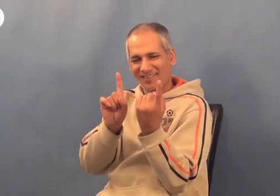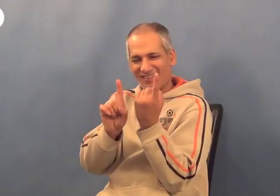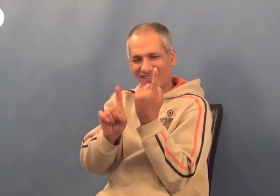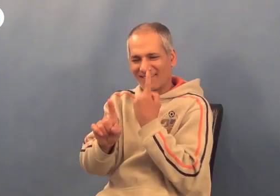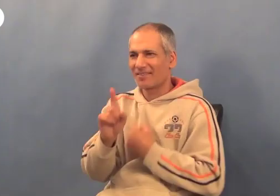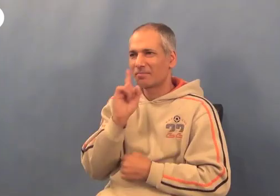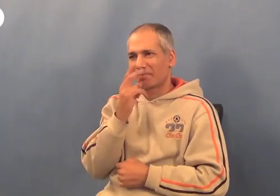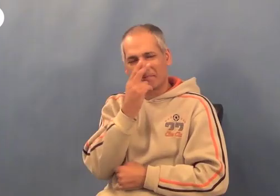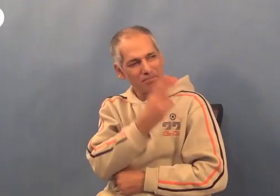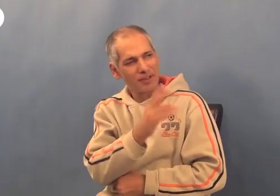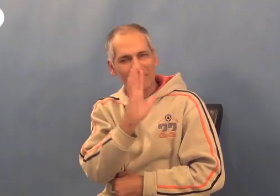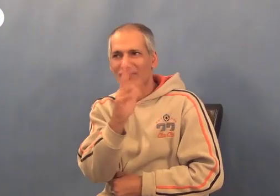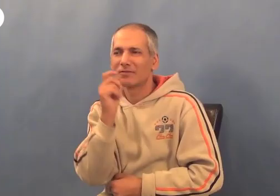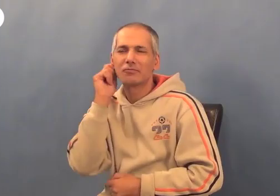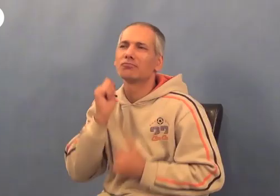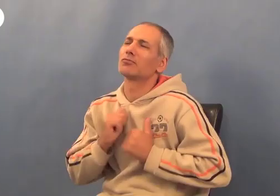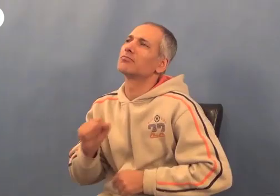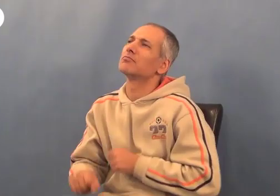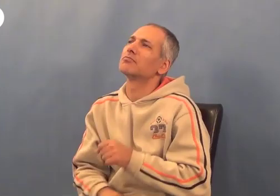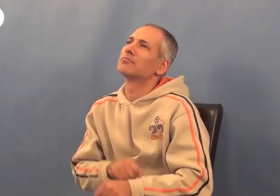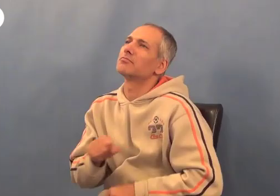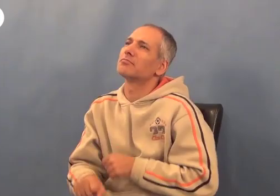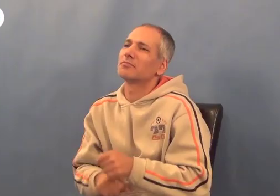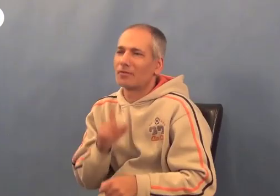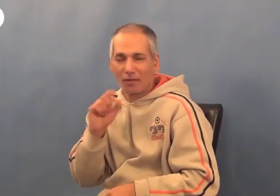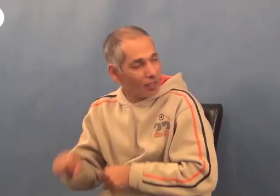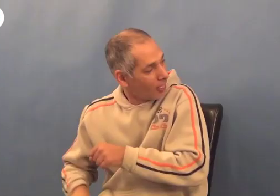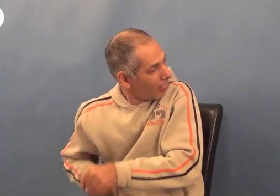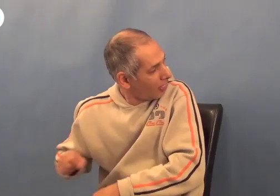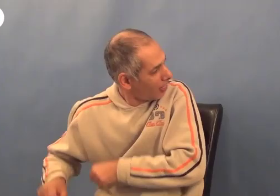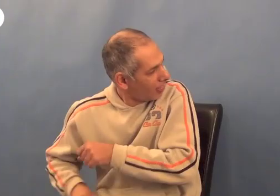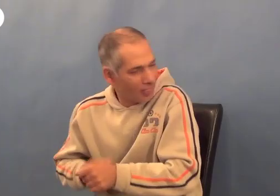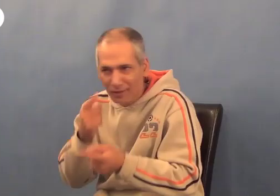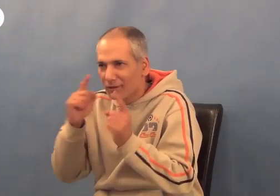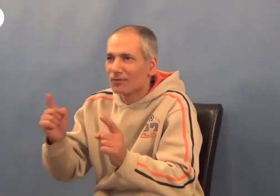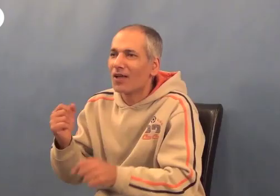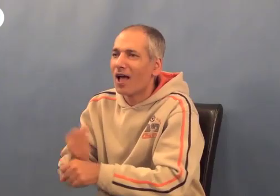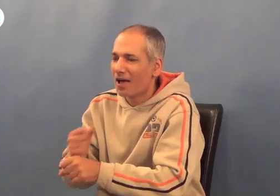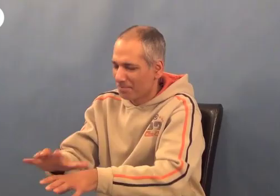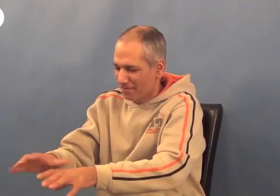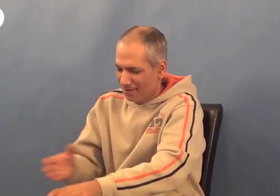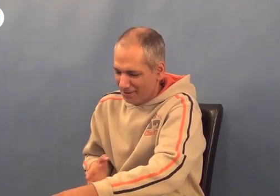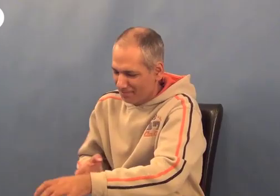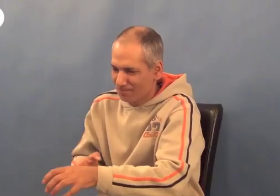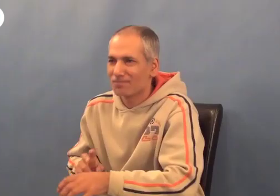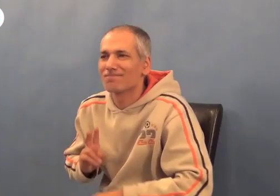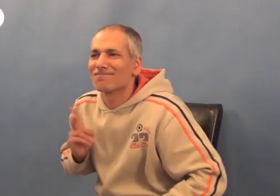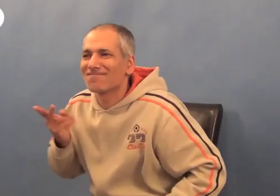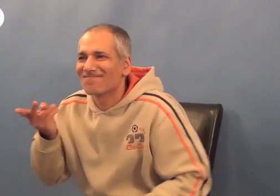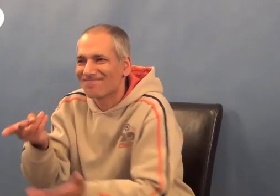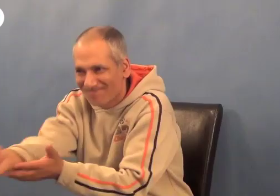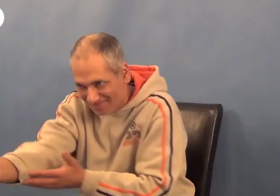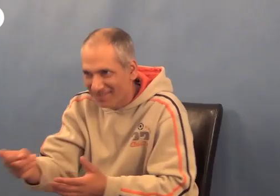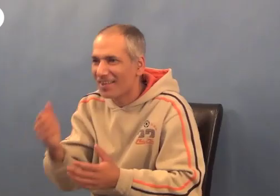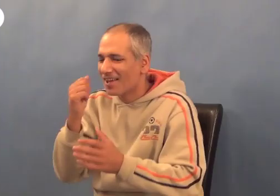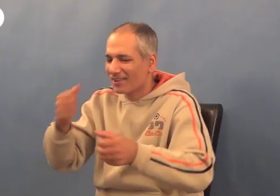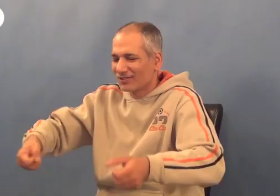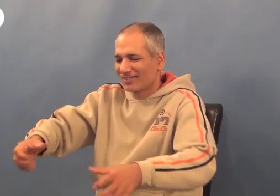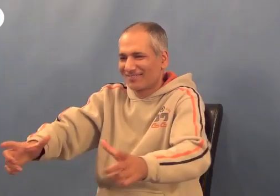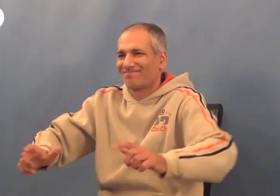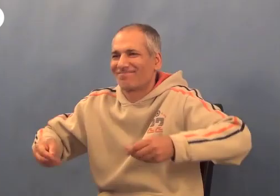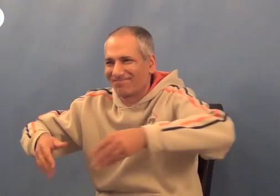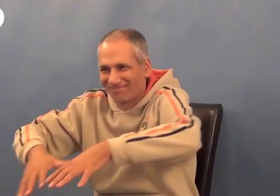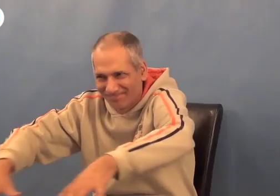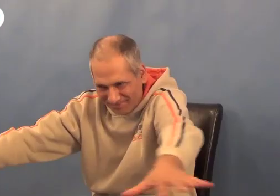Chłopak widzi ładną dziewczynę, a ona spokojnie sobie jedzie, odwraca się i gapi się na nią, nie zauważa kamieni przed nim, wpada na nie, przewraca się, a gruszki rozsypują się.